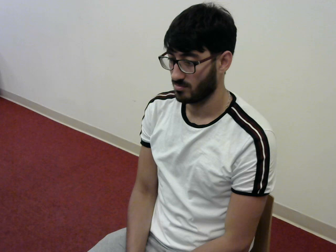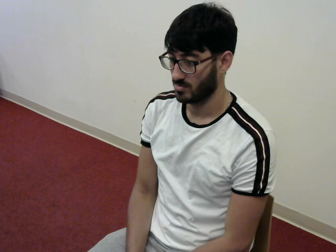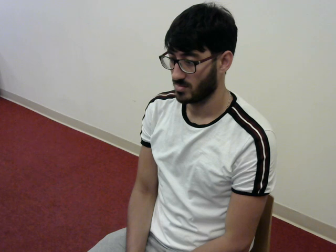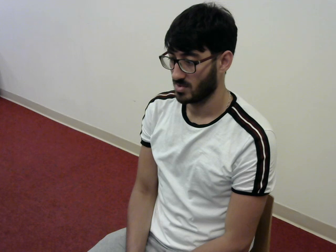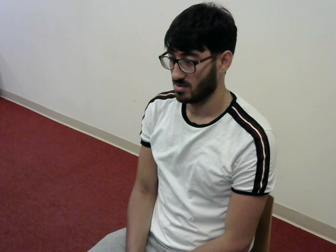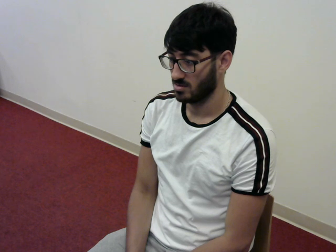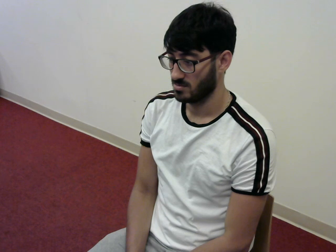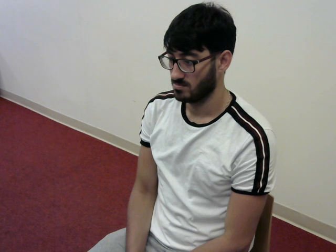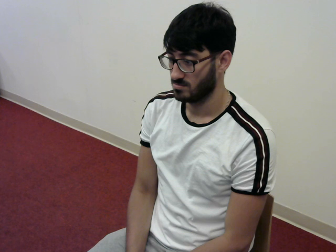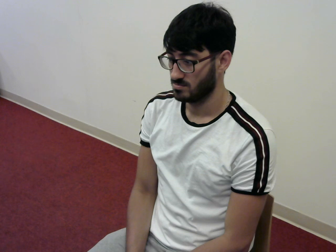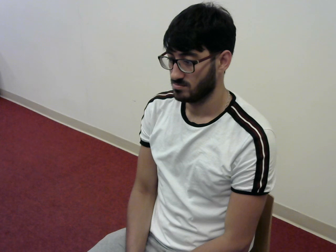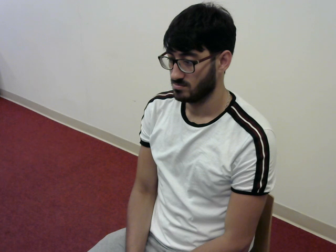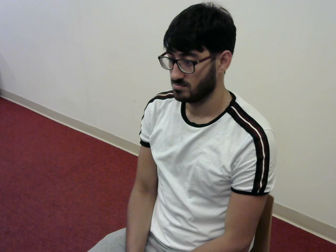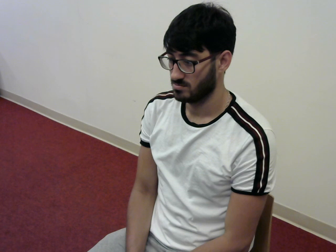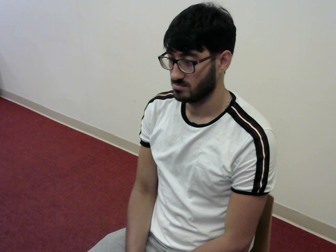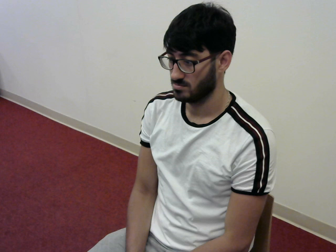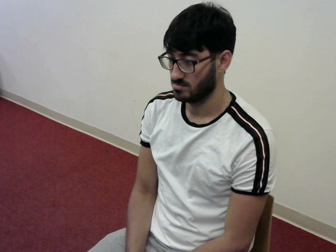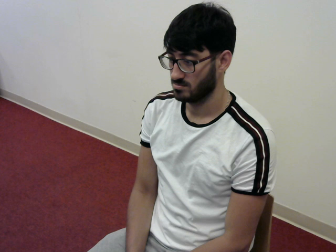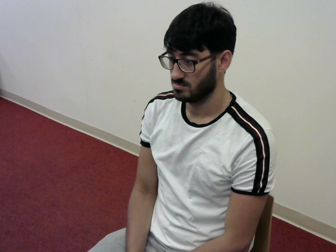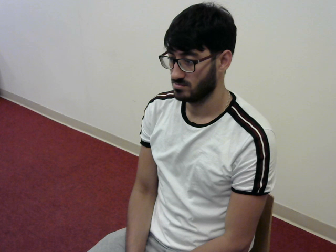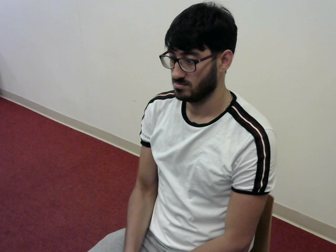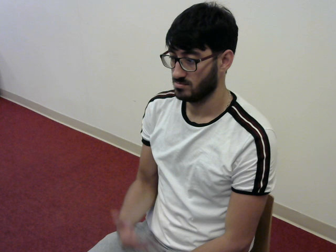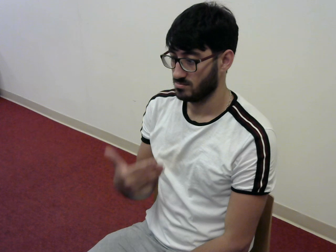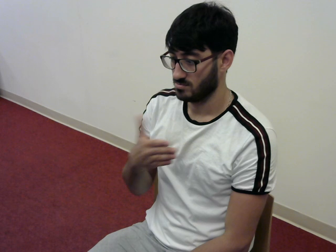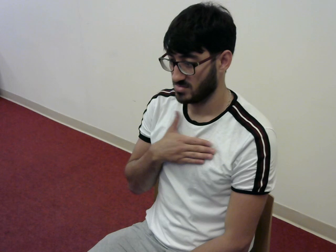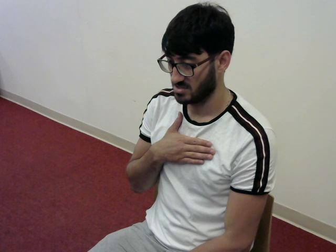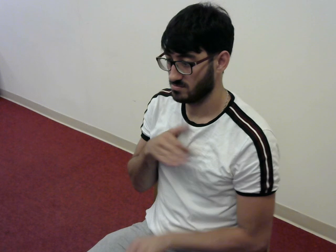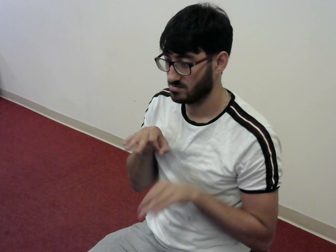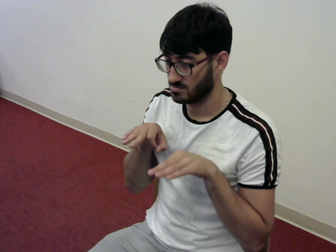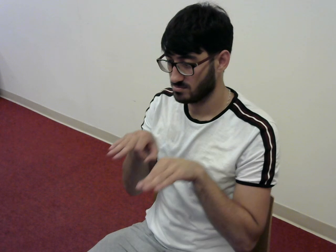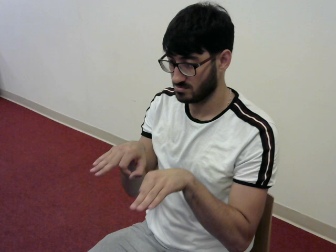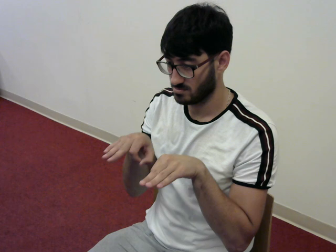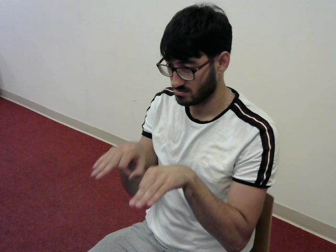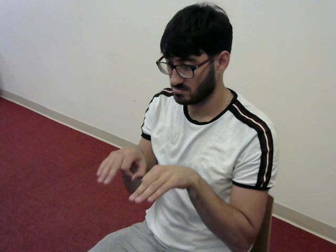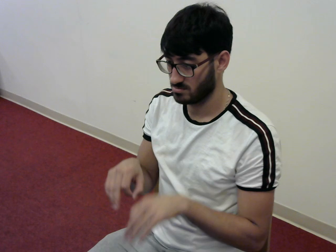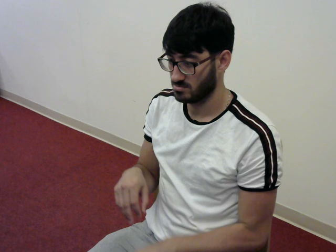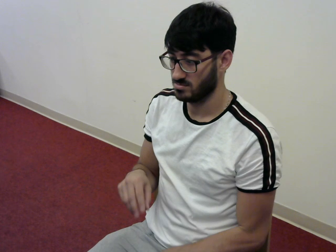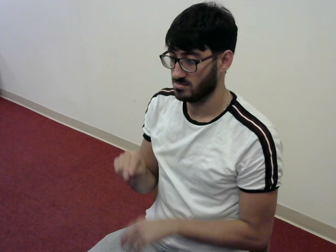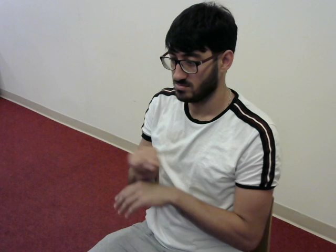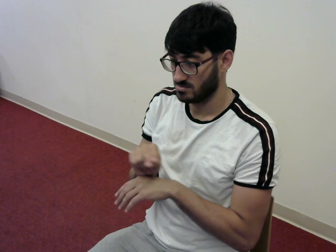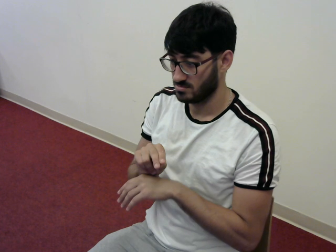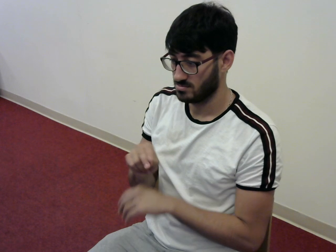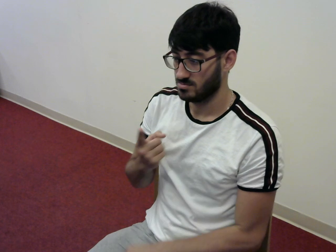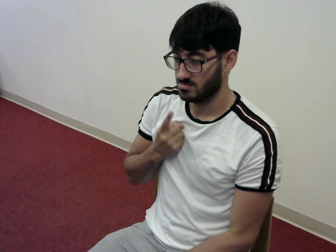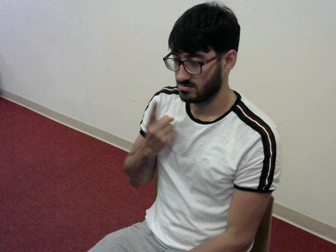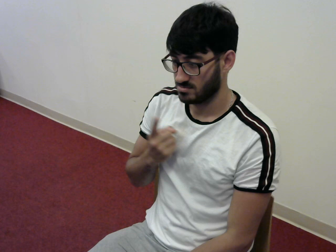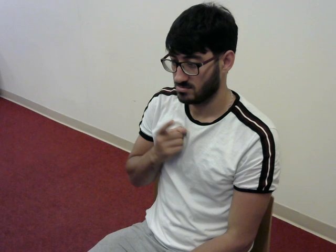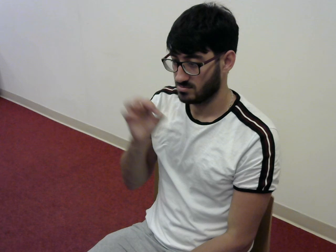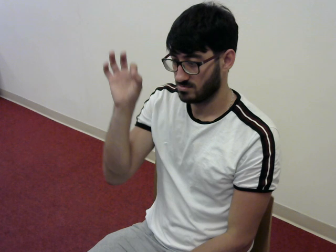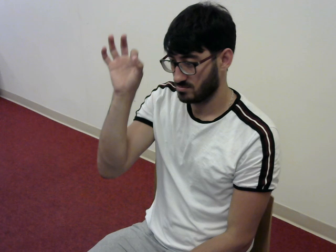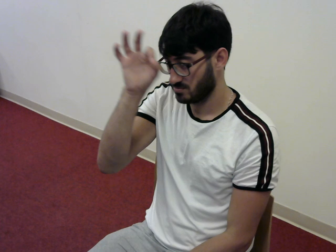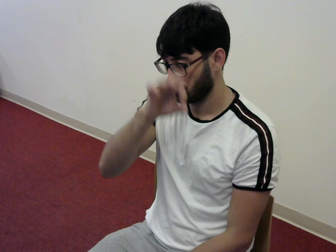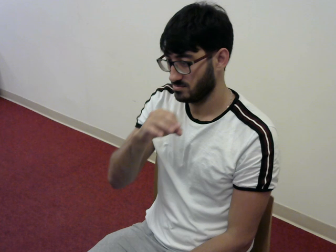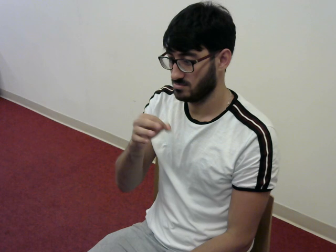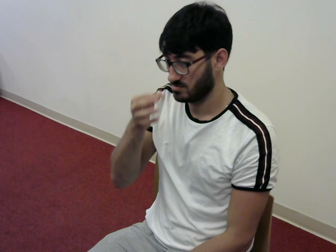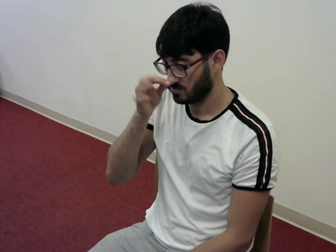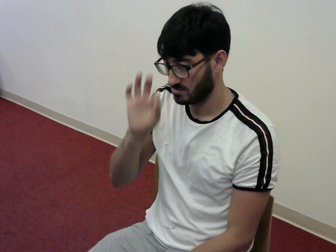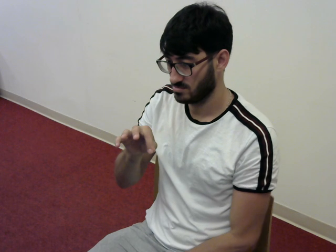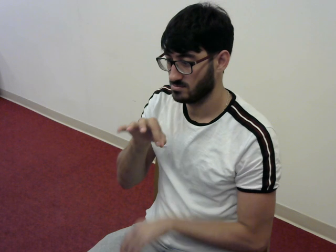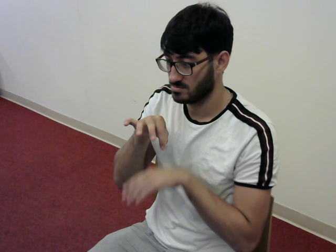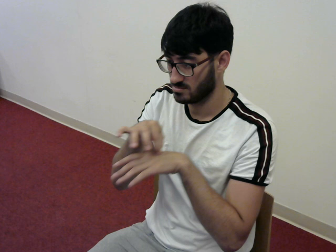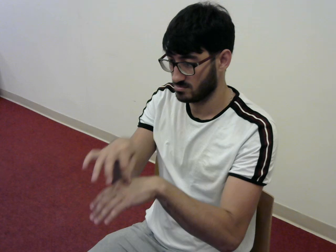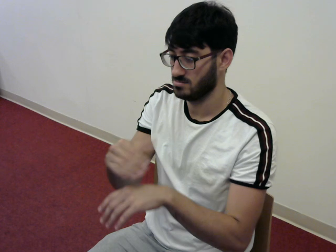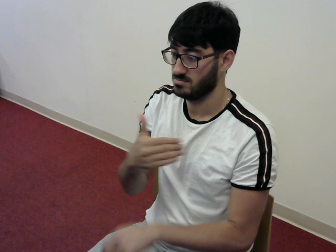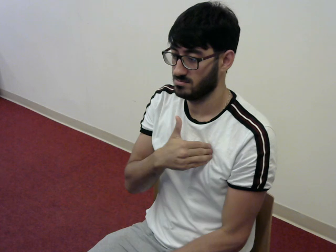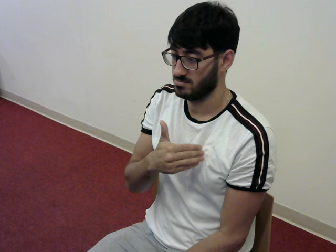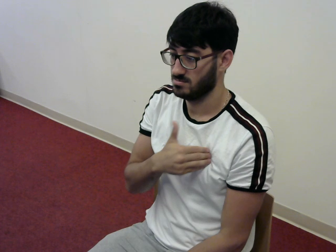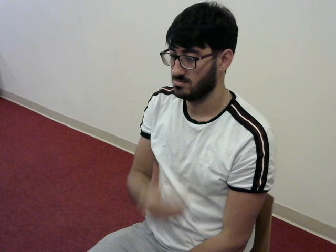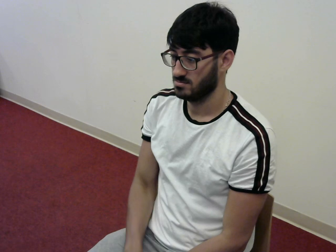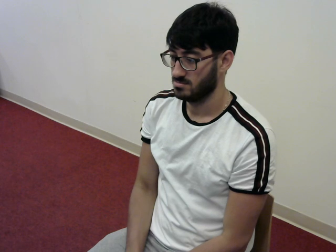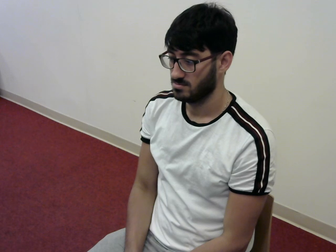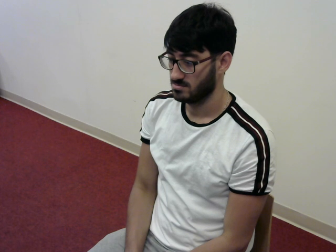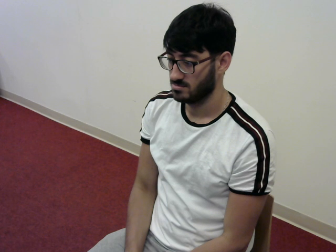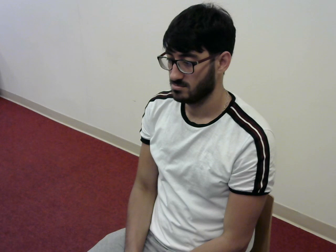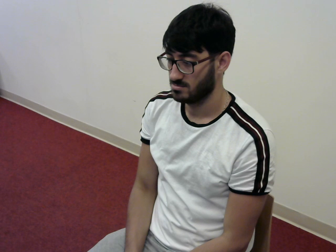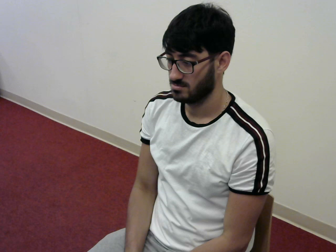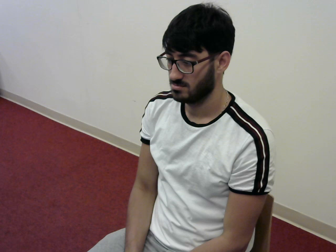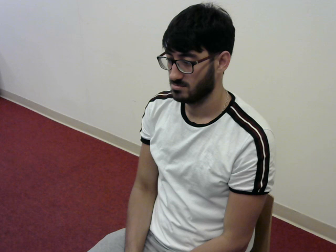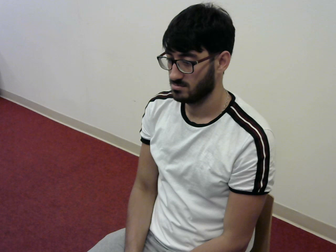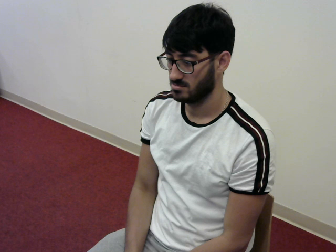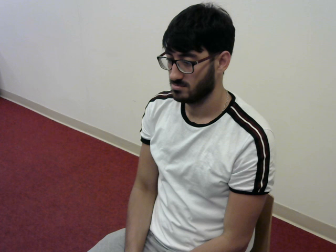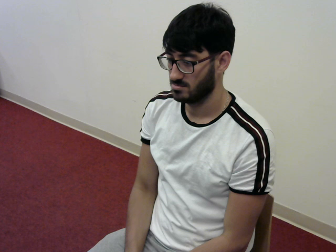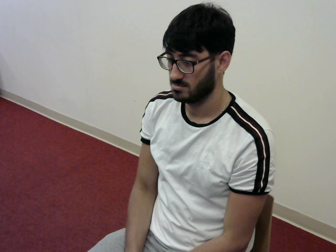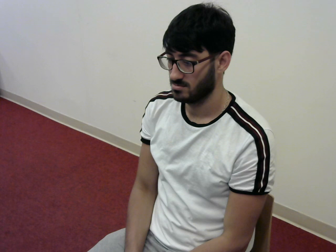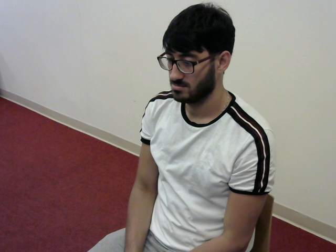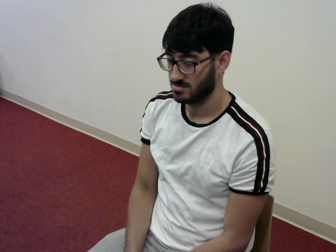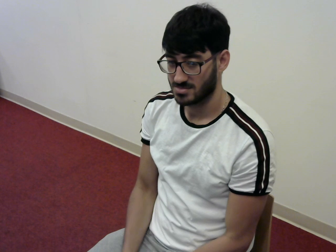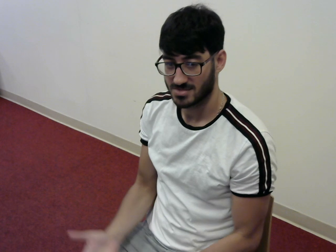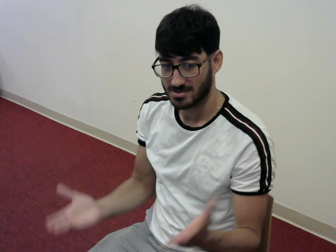Mən avtomobil təmiri üzrə təcrübə keçmək istəyirəm